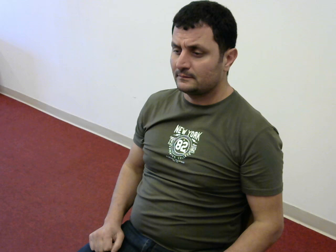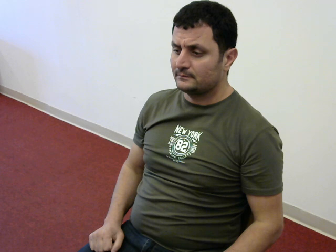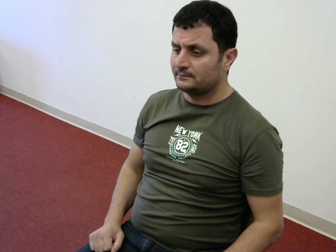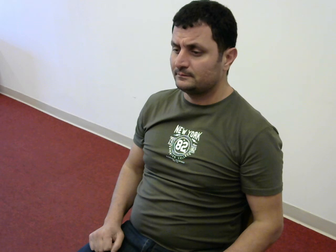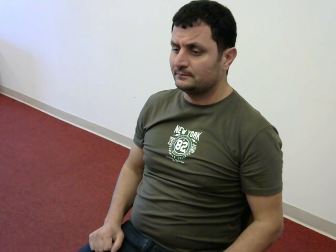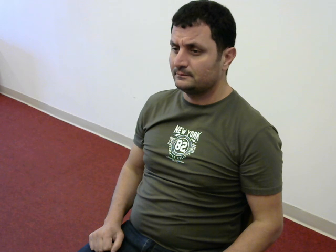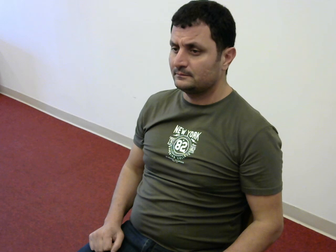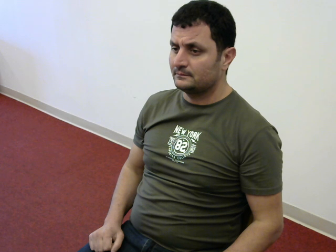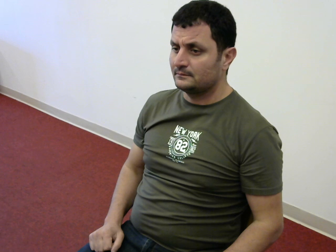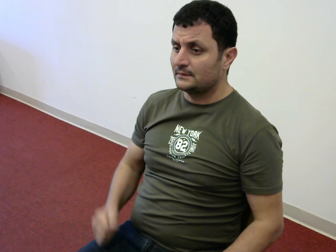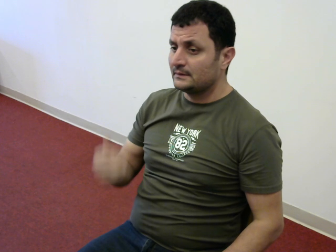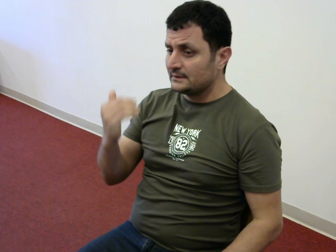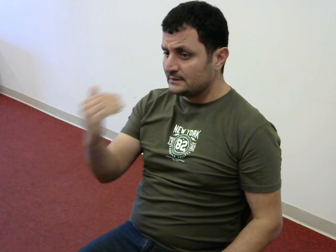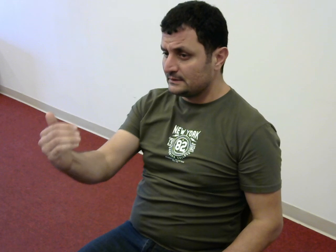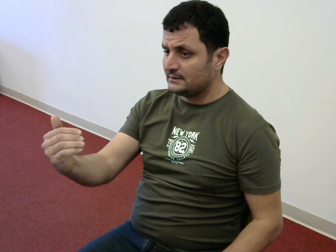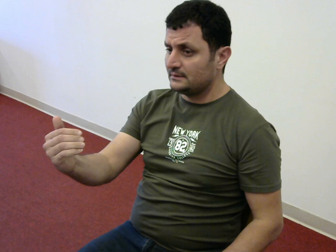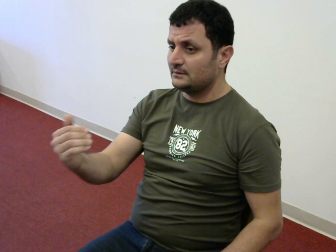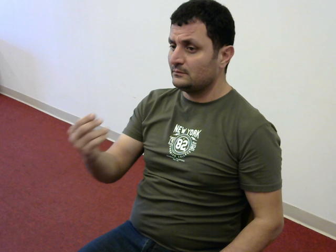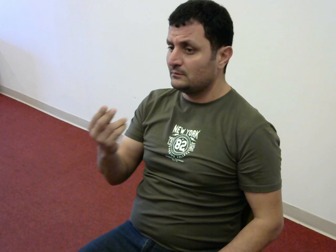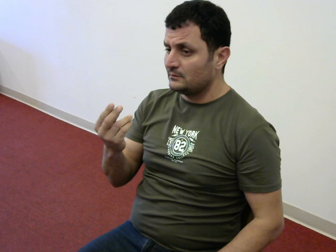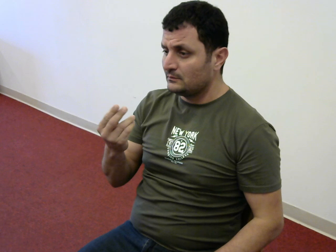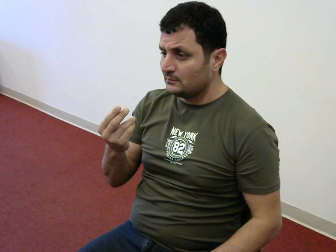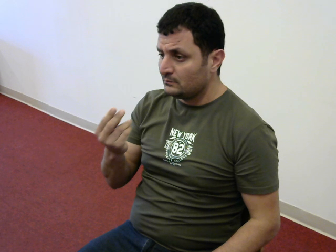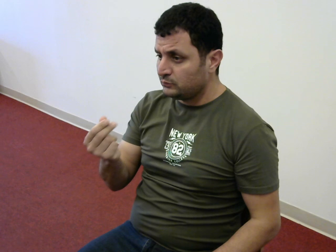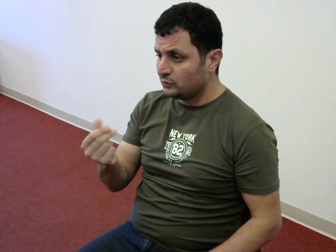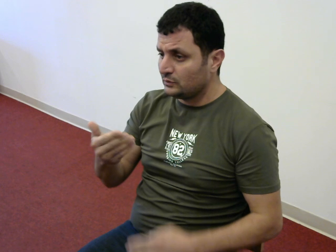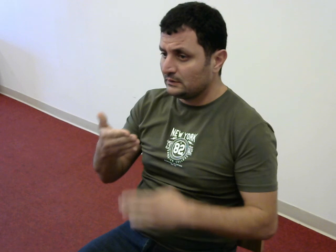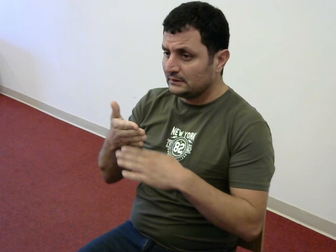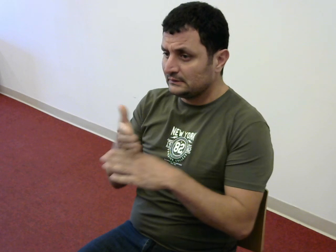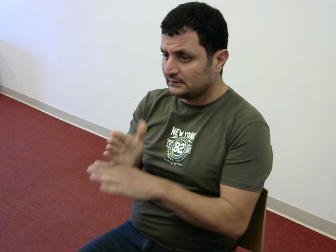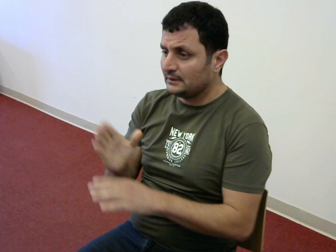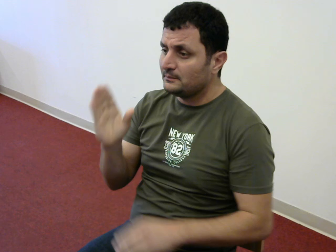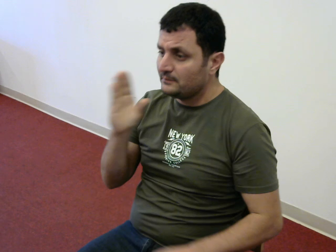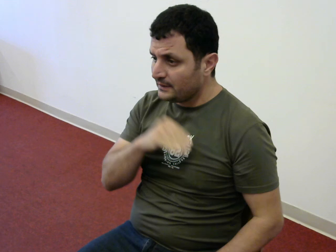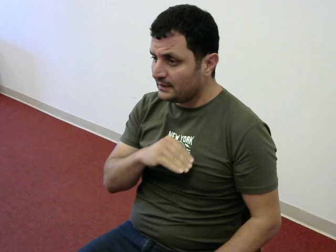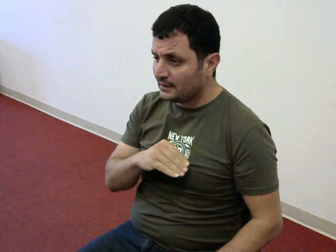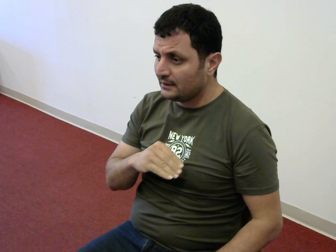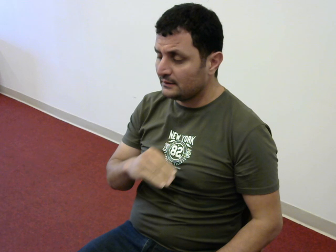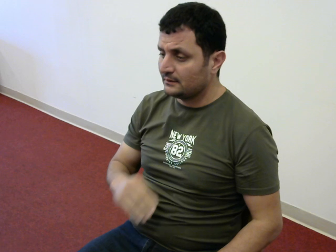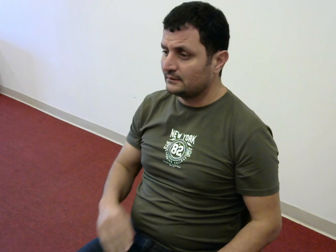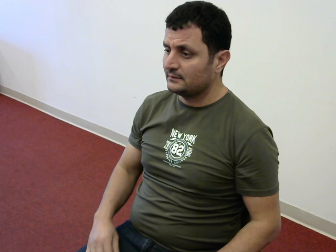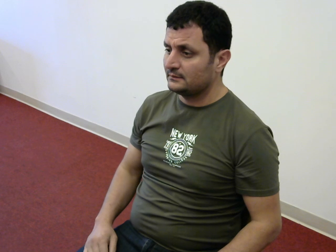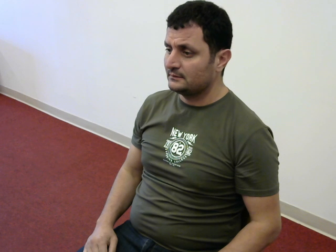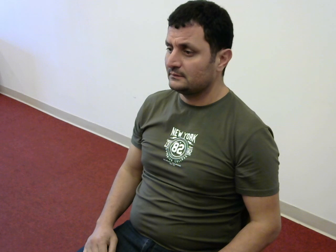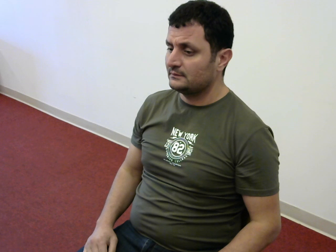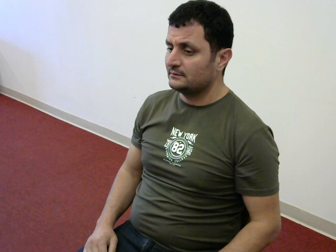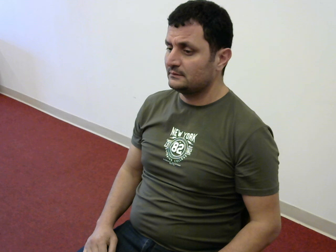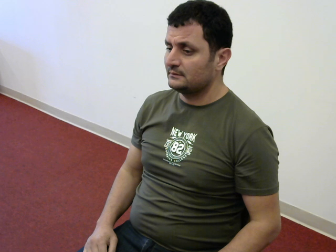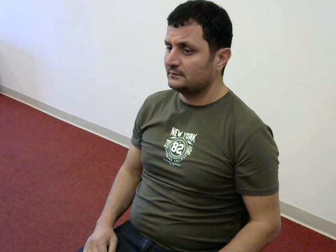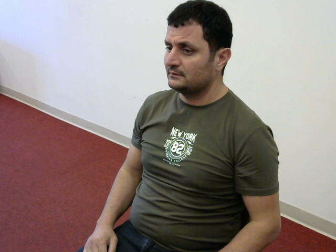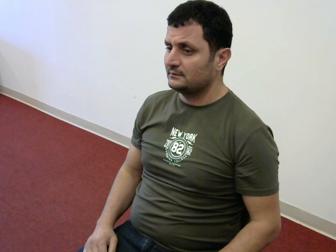Siz pulu xırdalaya bilərsinizmi?